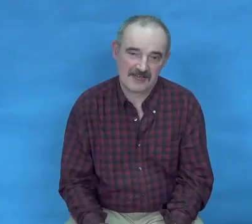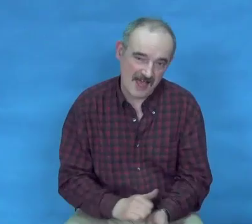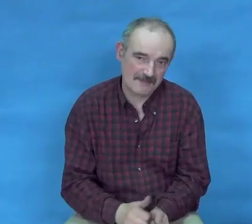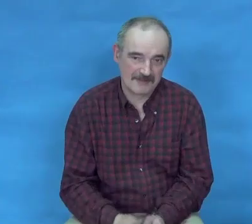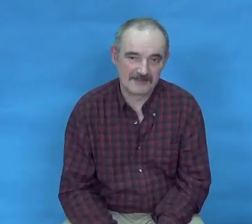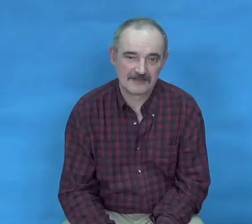Albo...